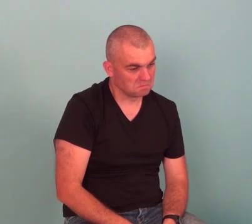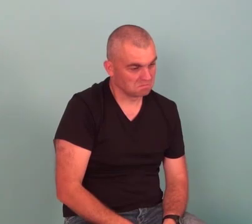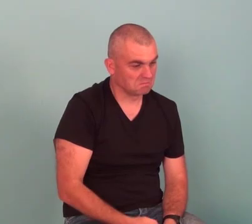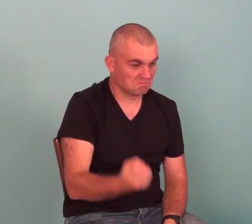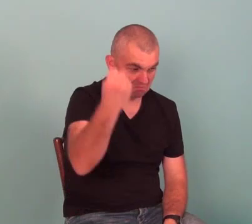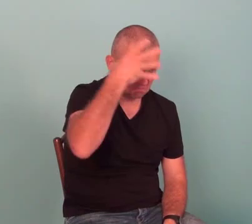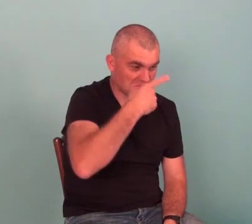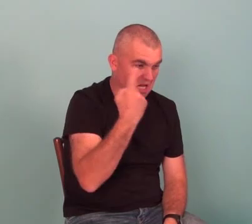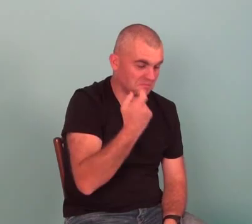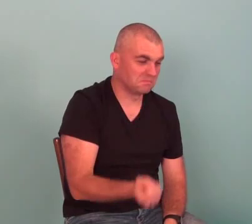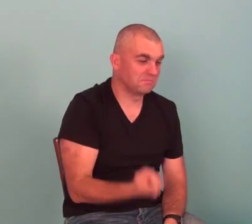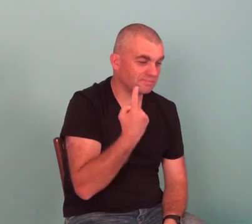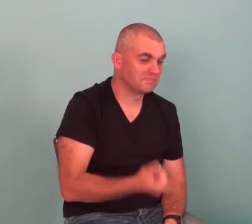Dziwnie, zakaz korzystania z prysznica.